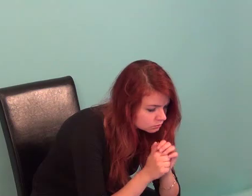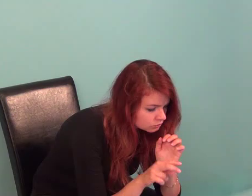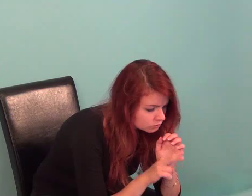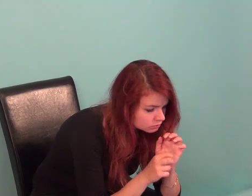Dwie godziny.